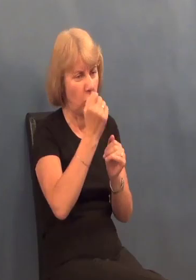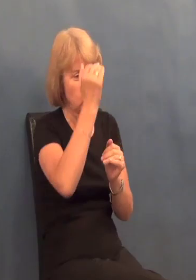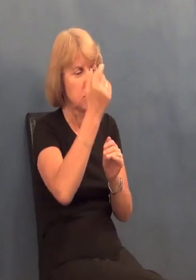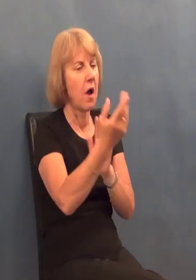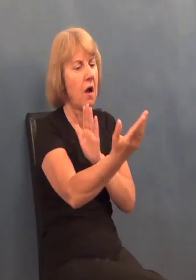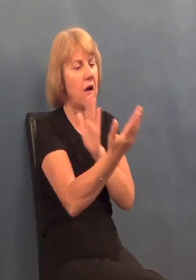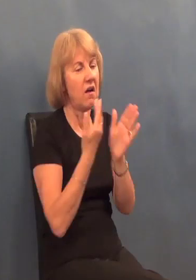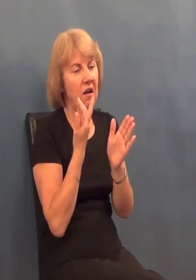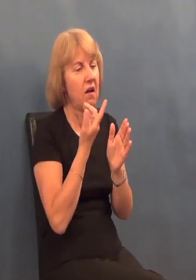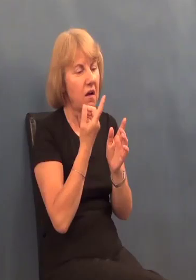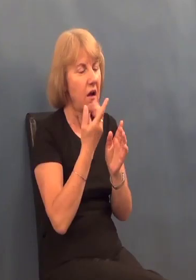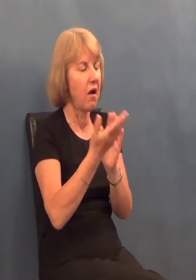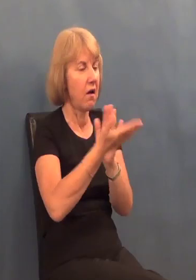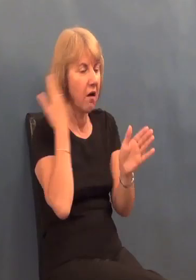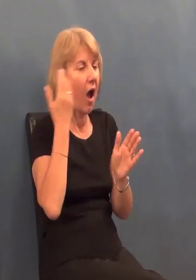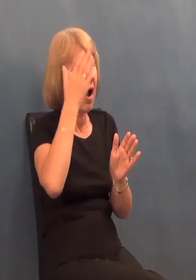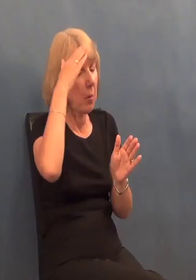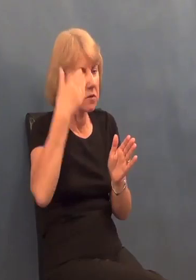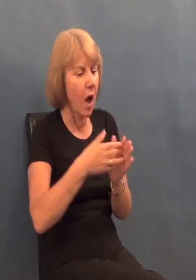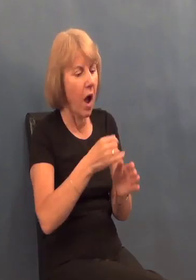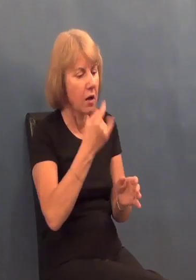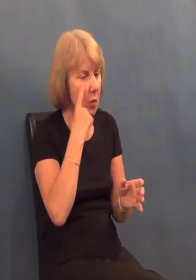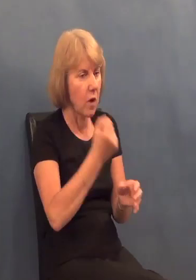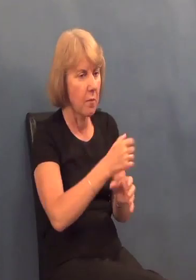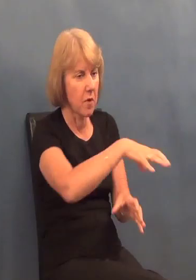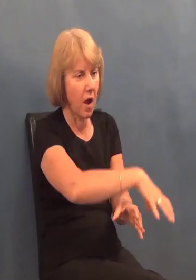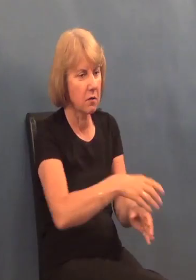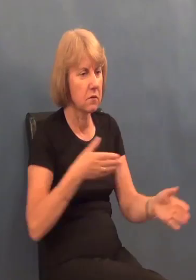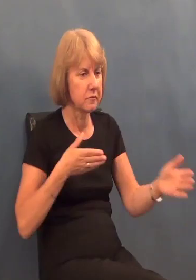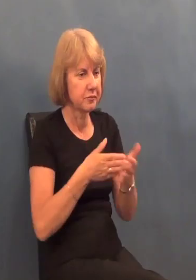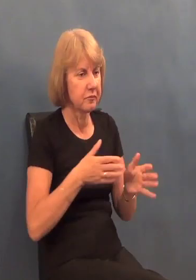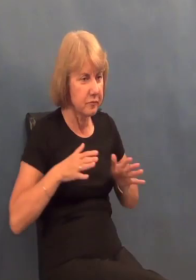Mijają się, chłopiec traci panowanie nad kierownicą, spada mu kapelusz i przez to nie zauważa kamienia. Najeżdża na niego i przewraca się z rowerem.